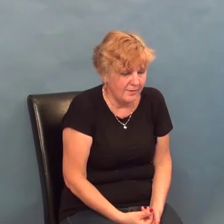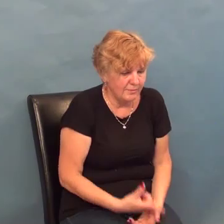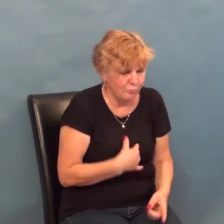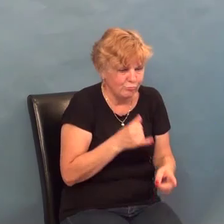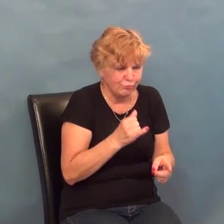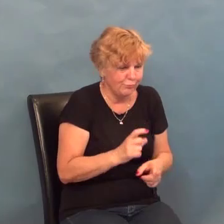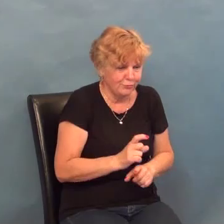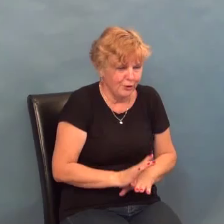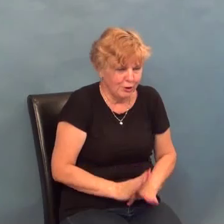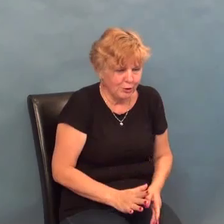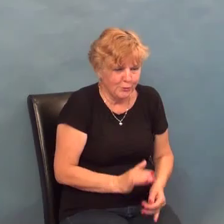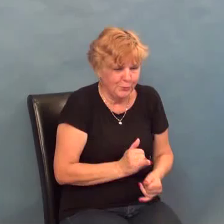W czwartek nie i w piątek nie.